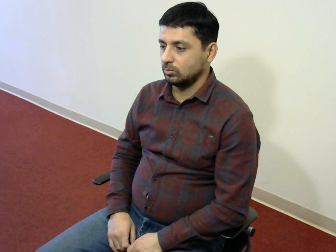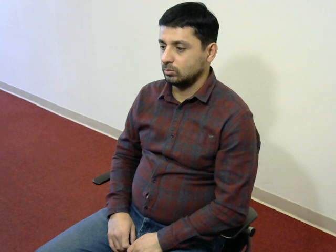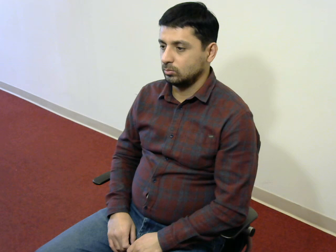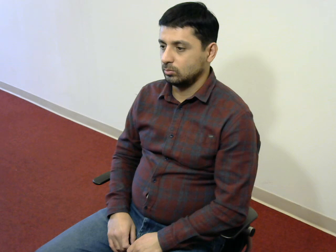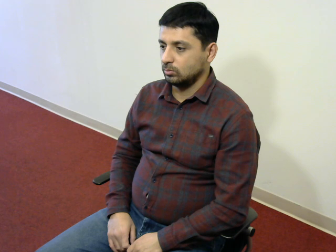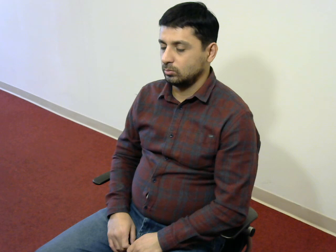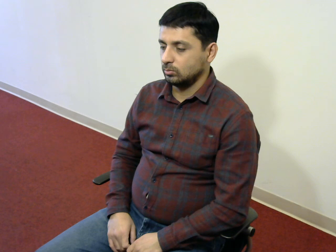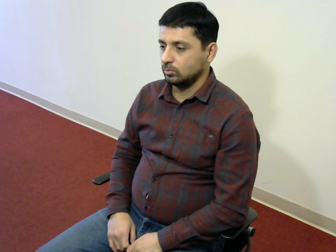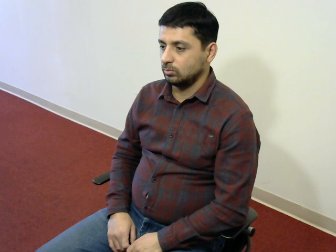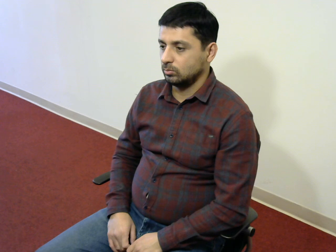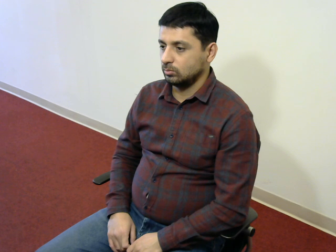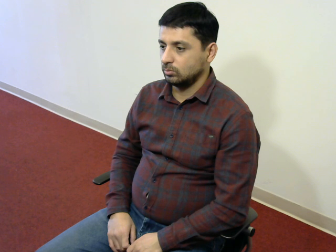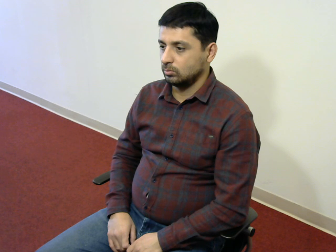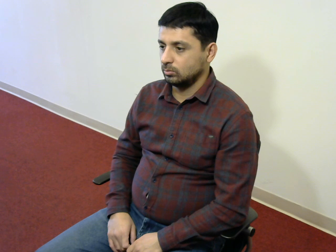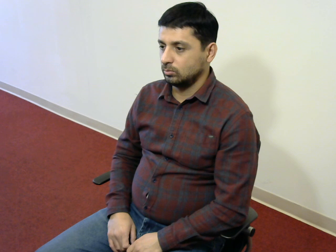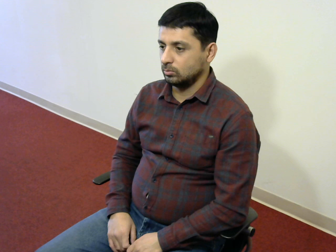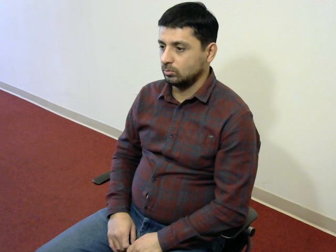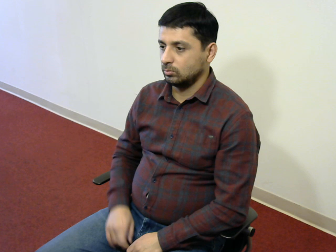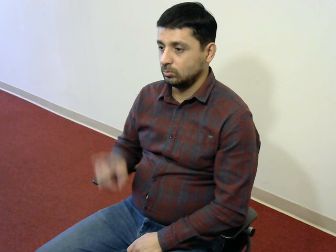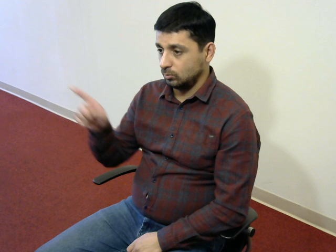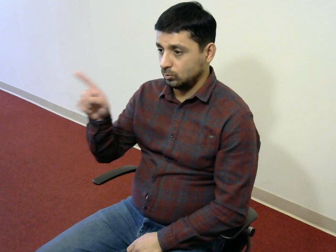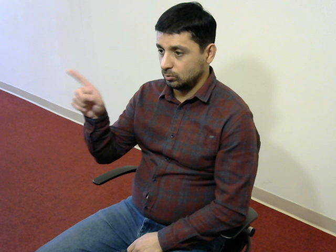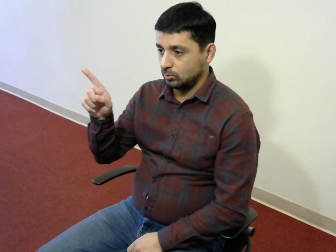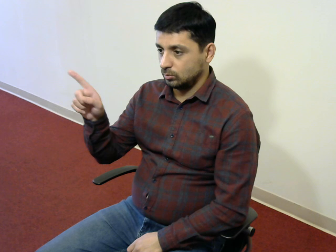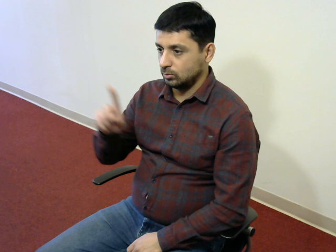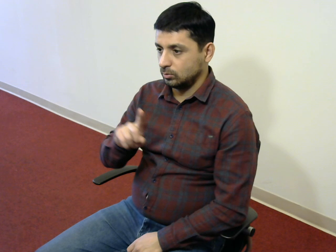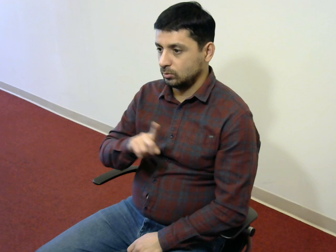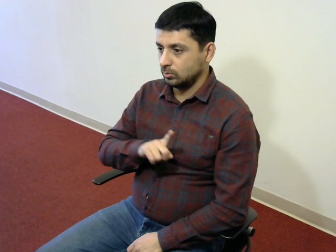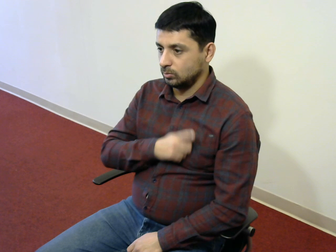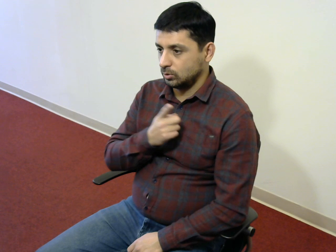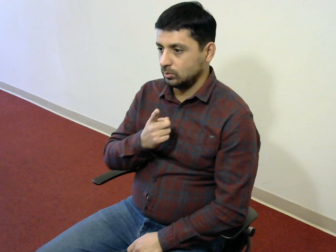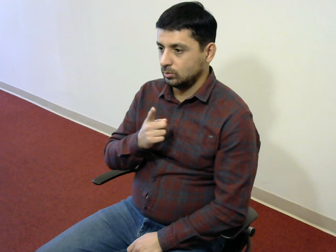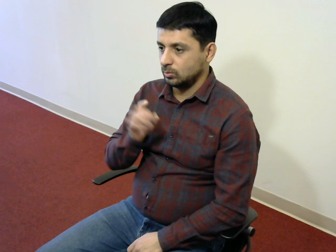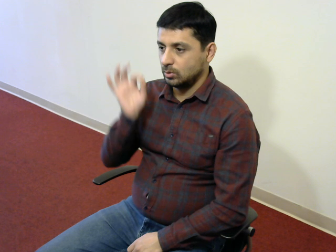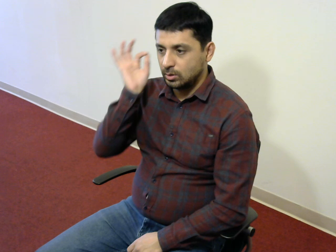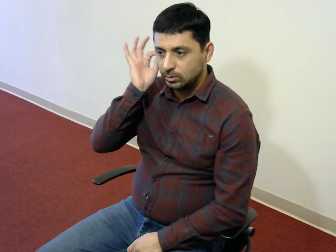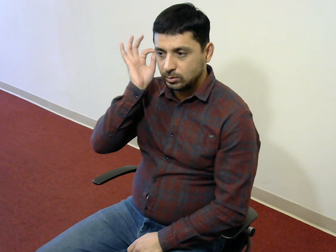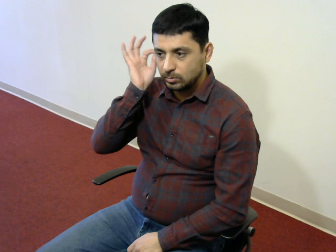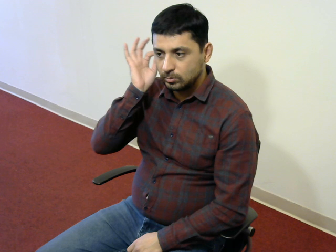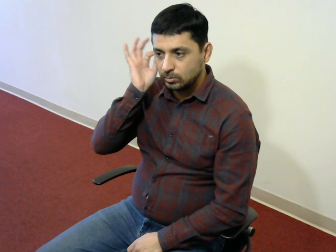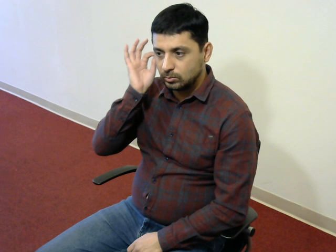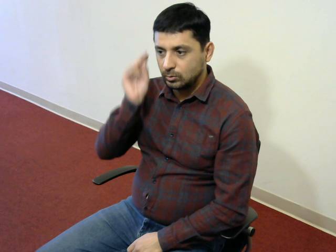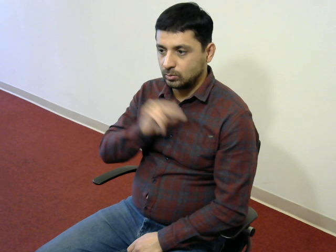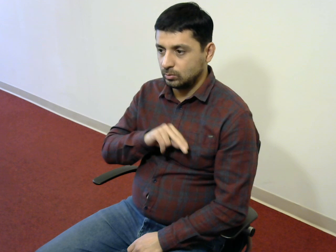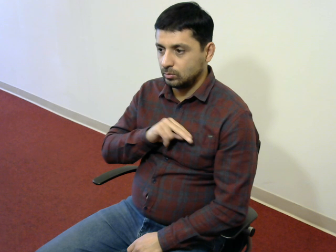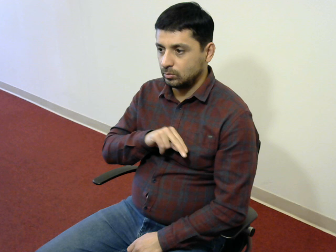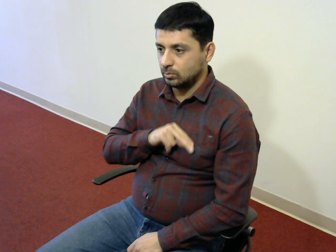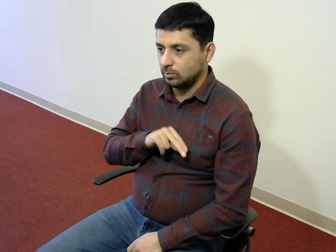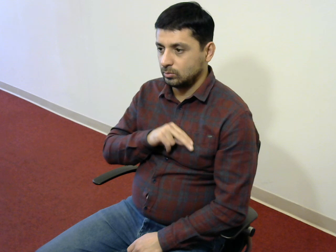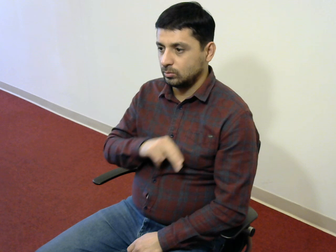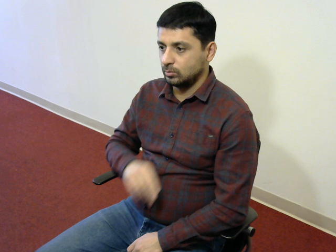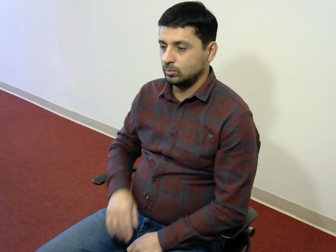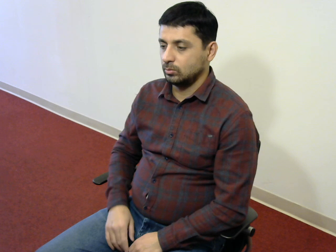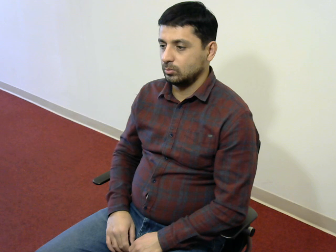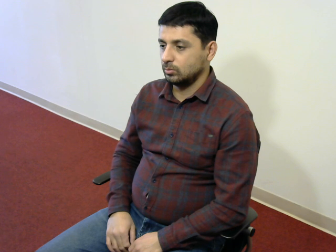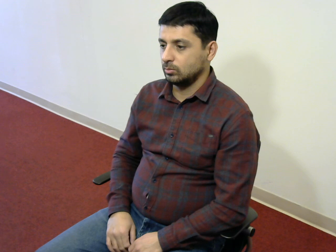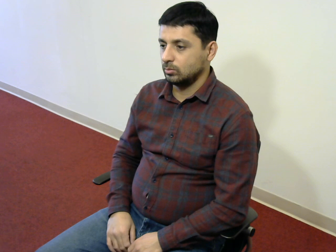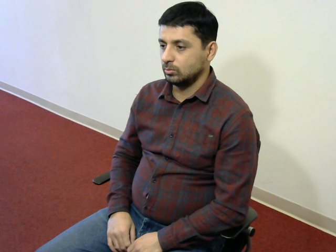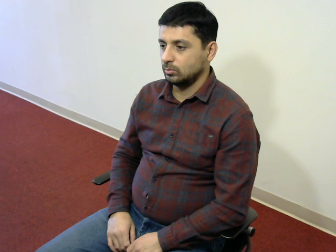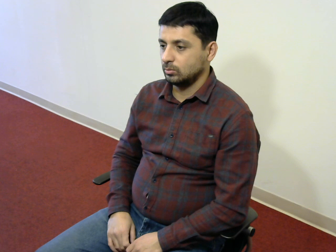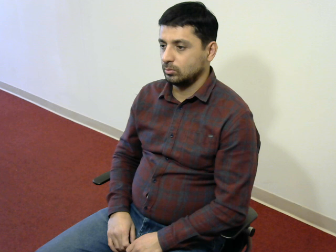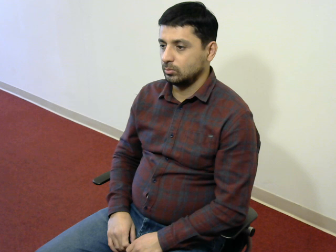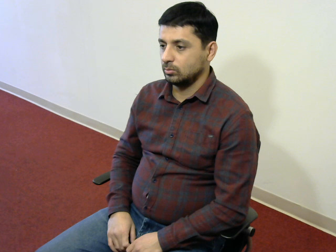Orda professional həkimlər çalışır